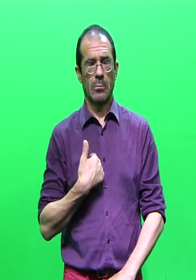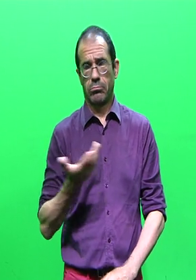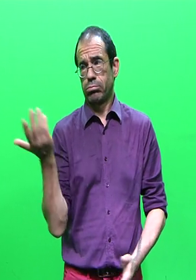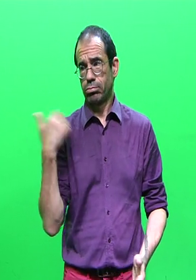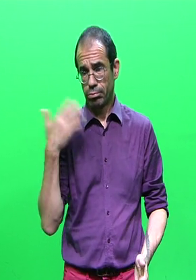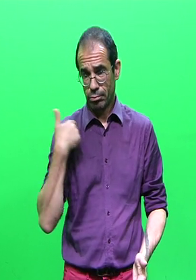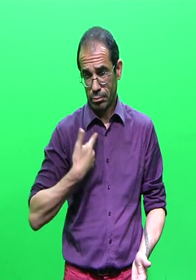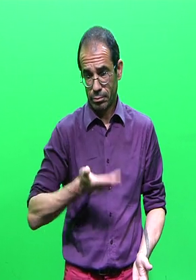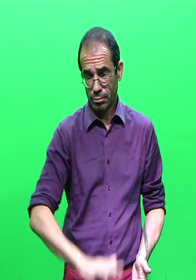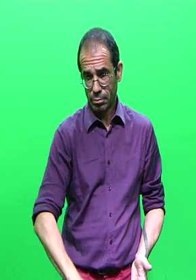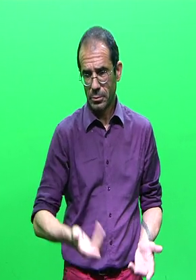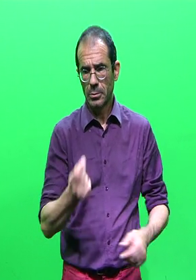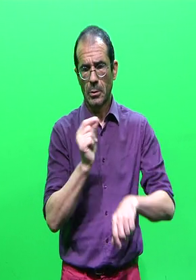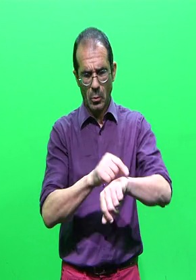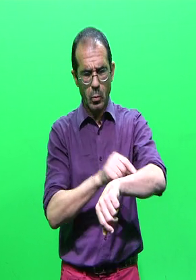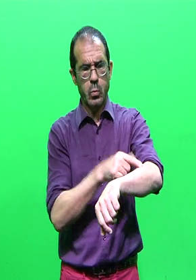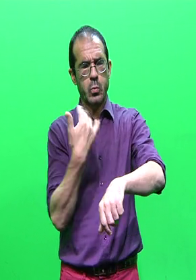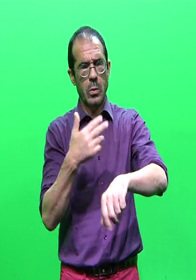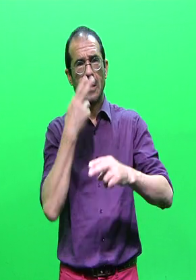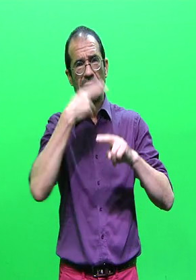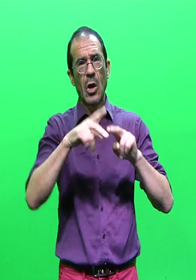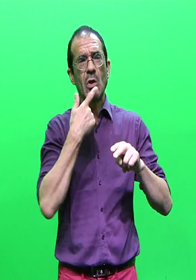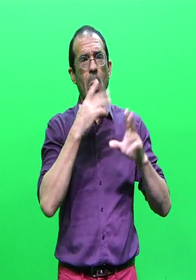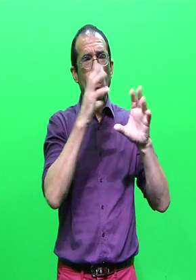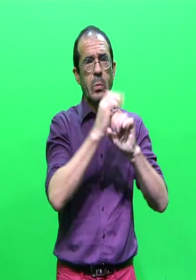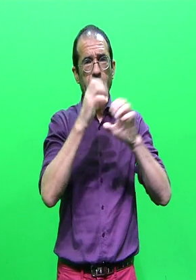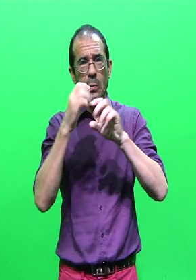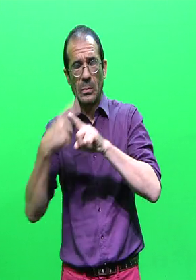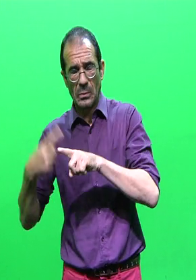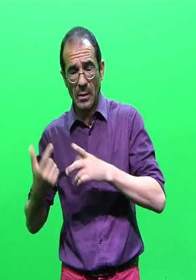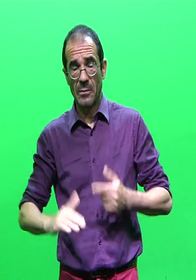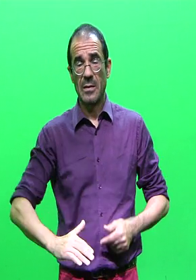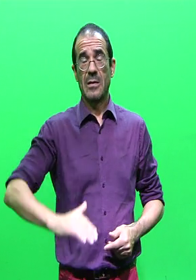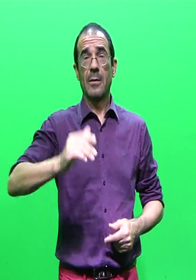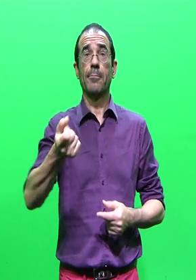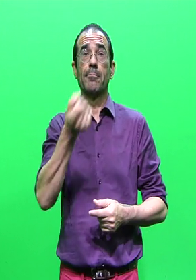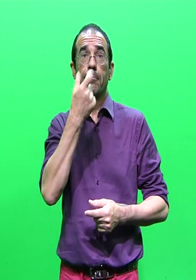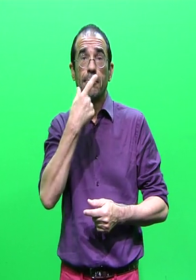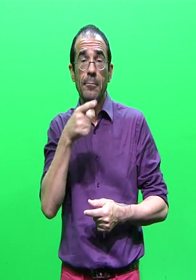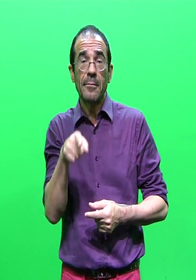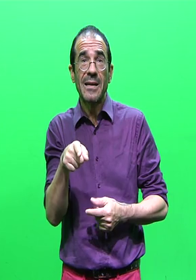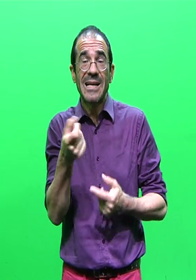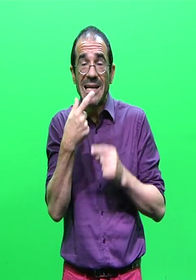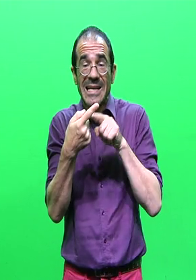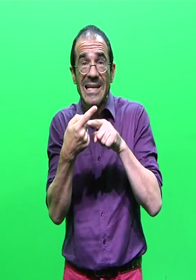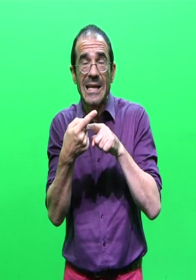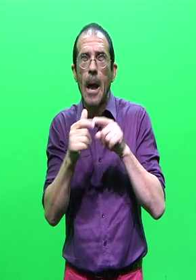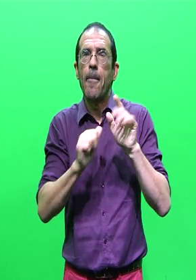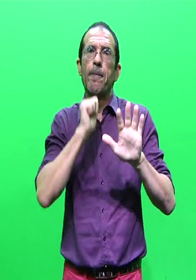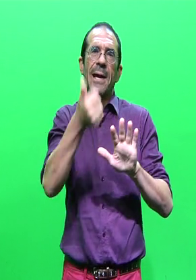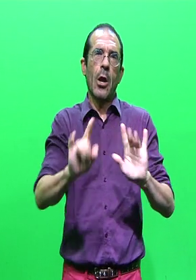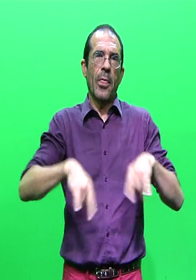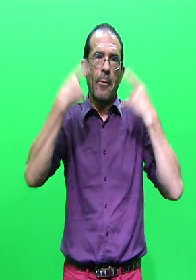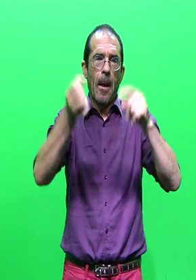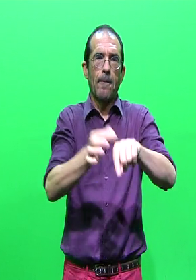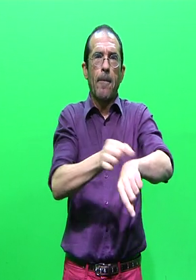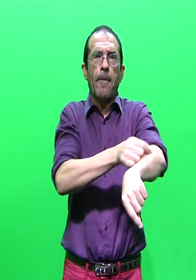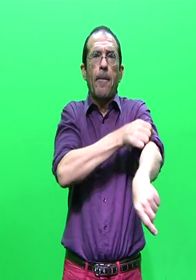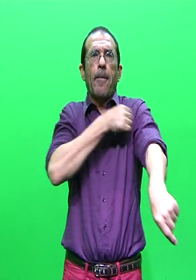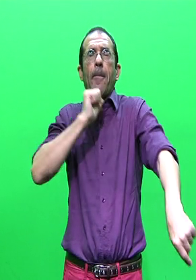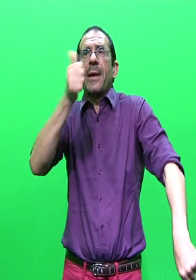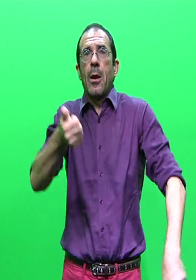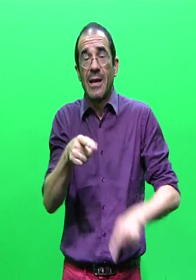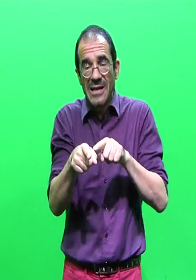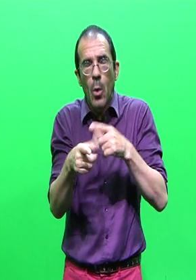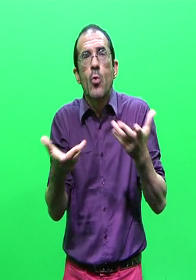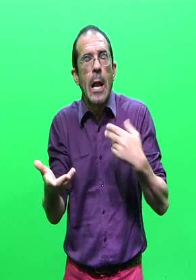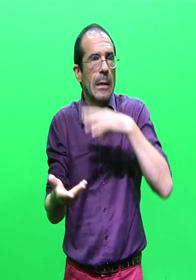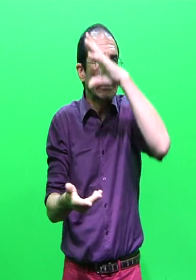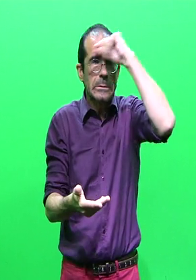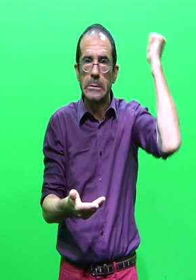Quan era petit tenia moltes pigues, però era estrany perquè eren molt fosques. Quan vaig créixer em vaig prendre pastilles i va ser pitjor, perquè me'n van sortir el doble. No sé com es deia el medicament.